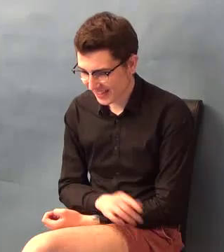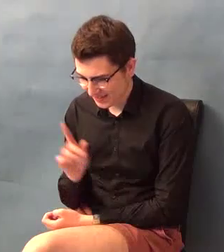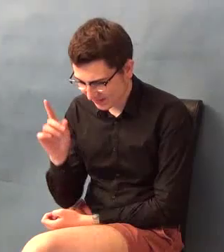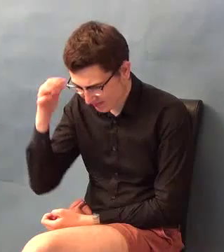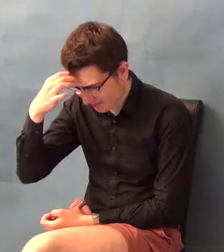Poczekaj.